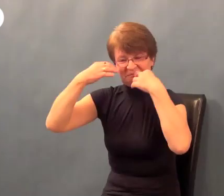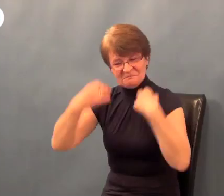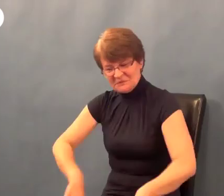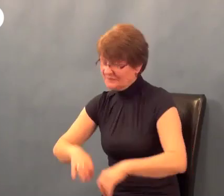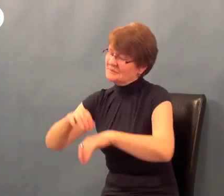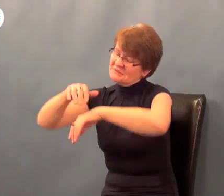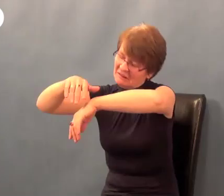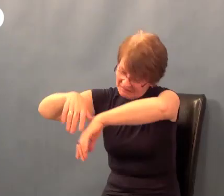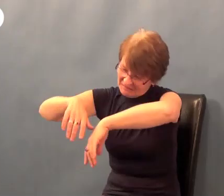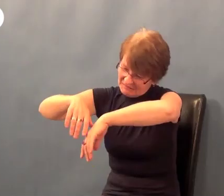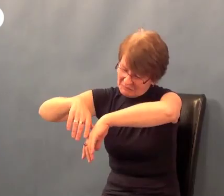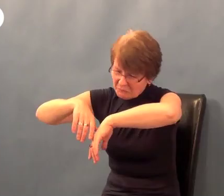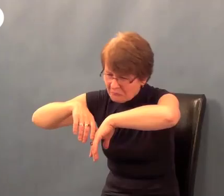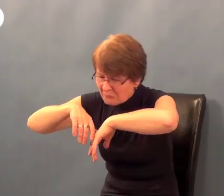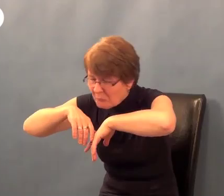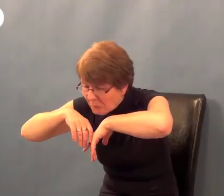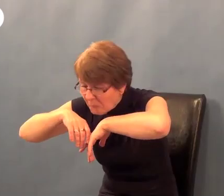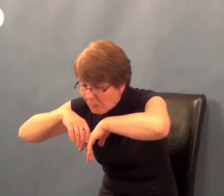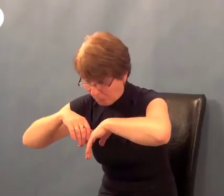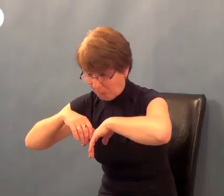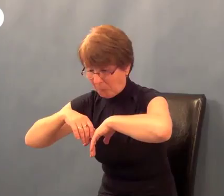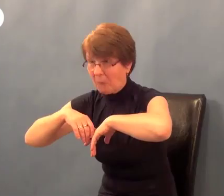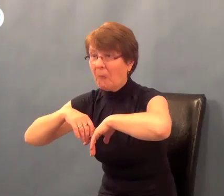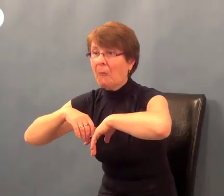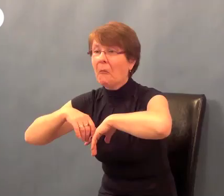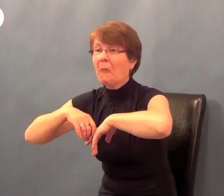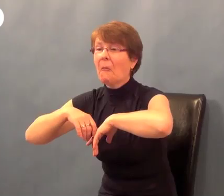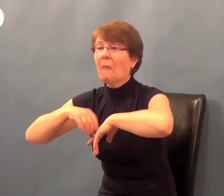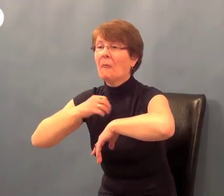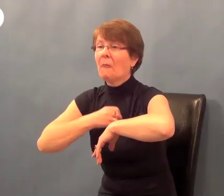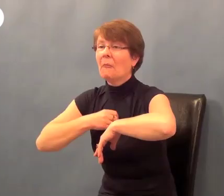Siedział oparty o kłodę, ale w pewnej chwili spojrzał za nią w dół.